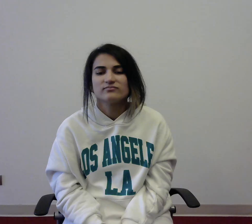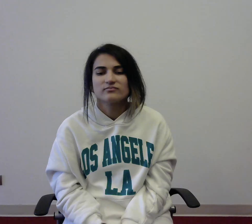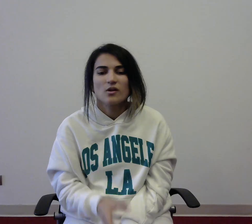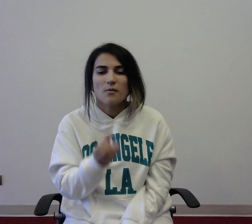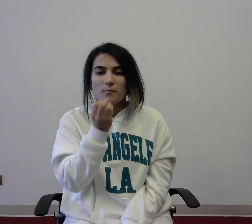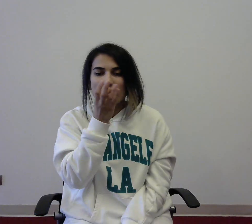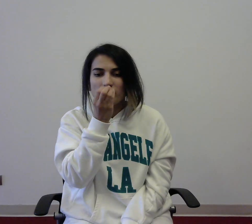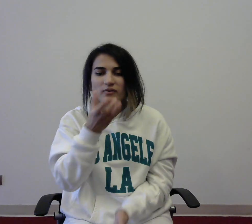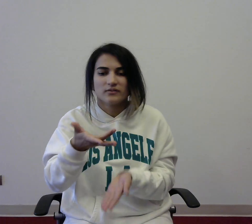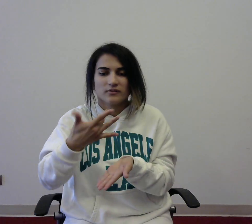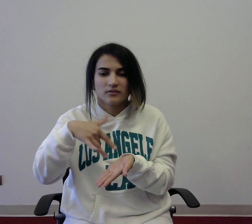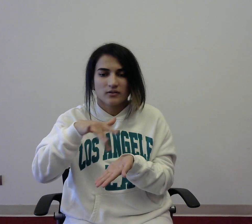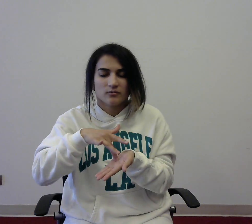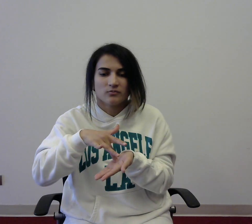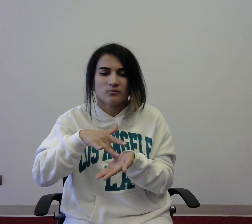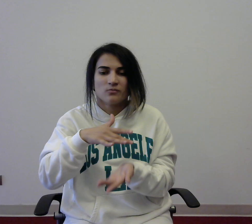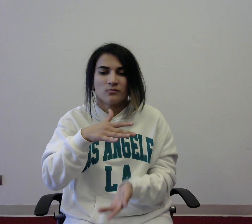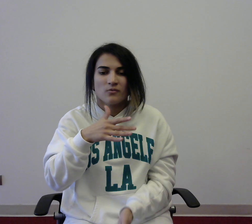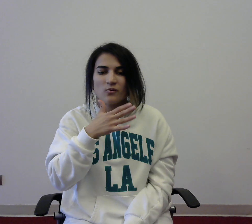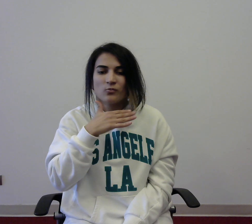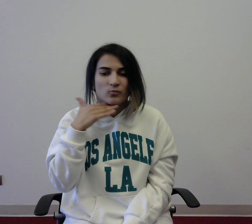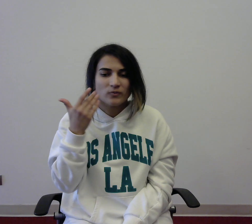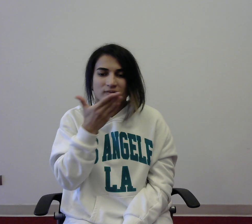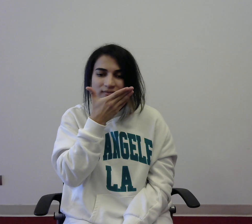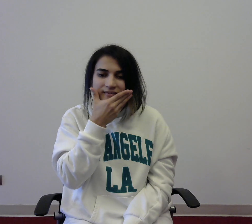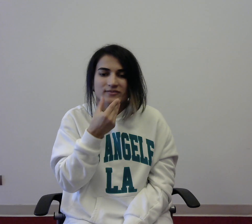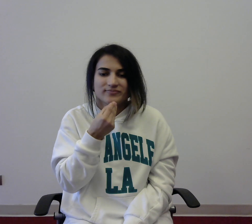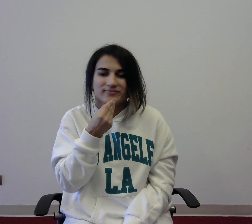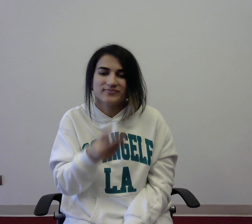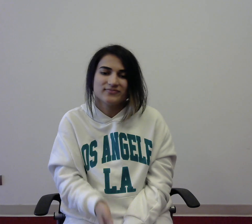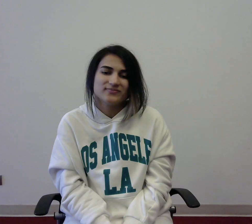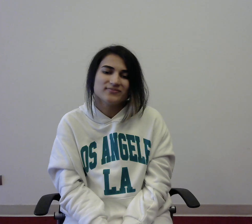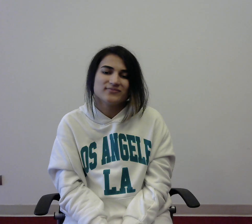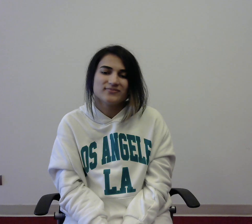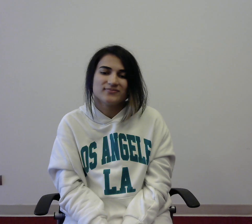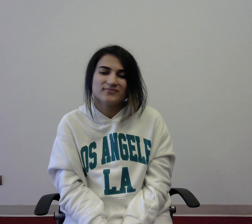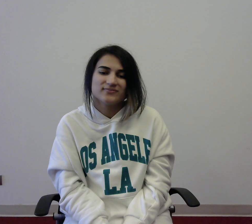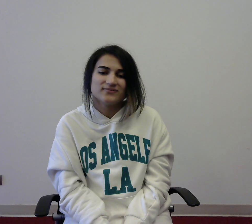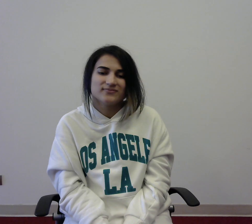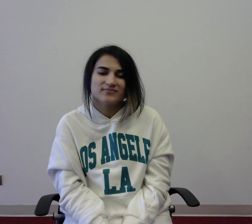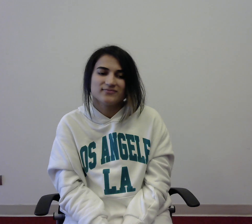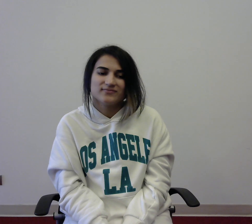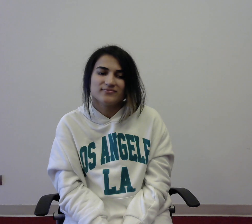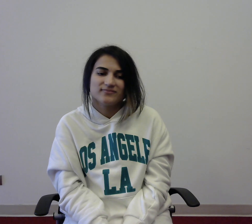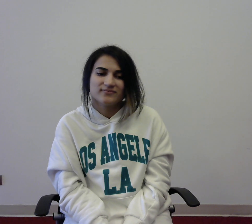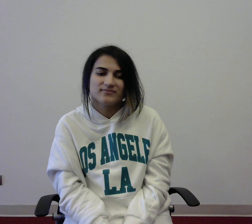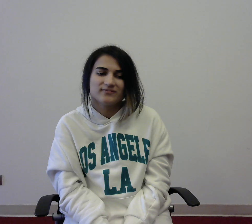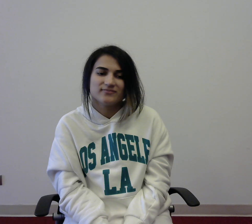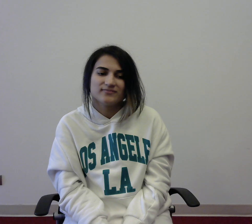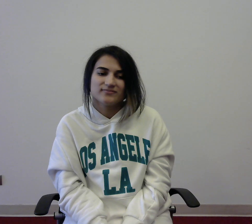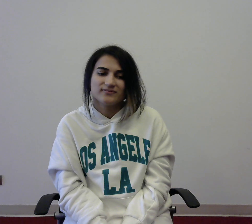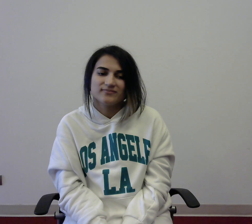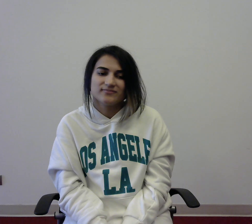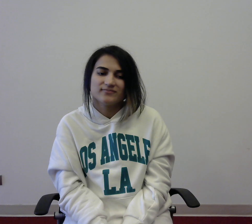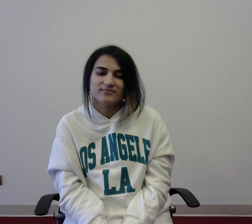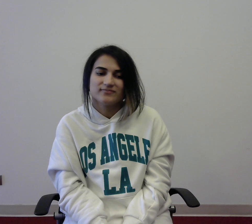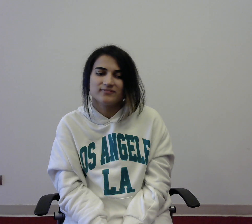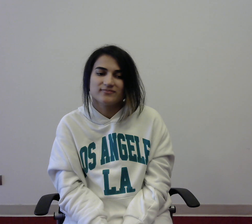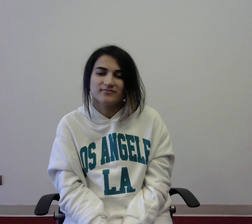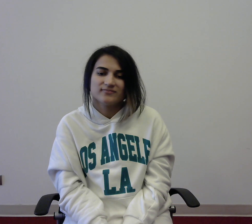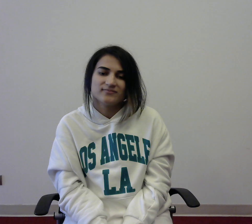Bakı şəhəri çox gözəldir